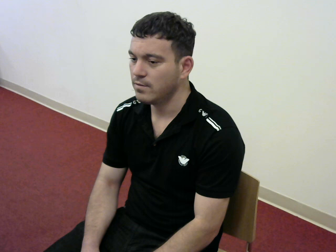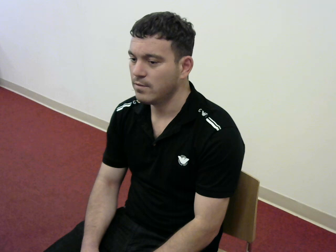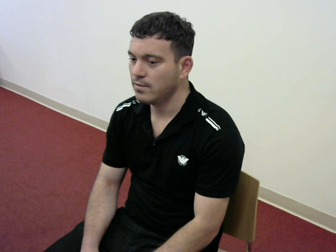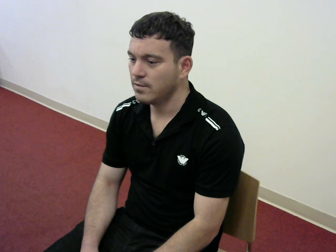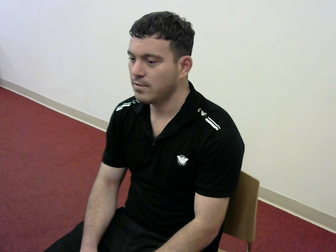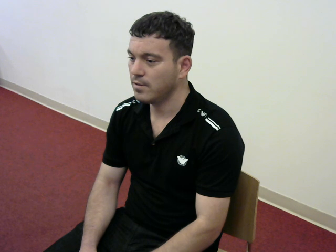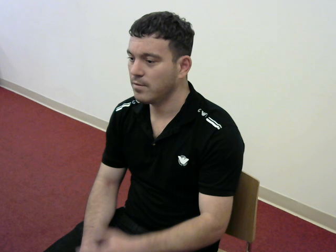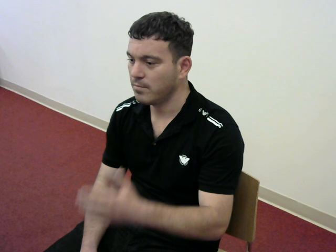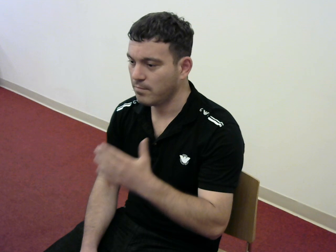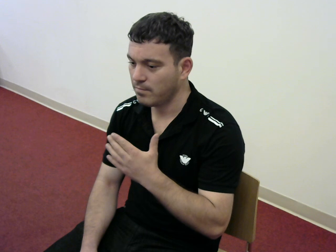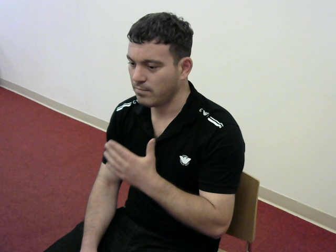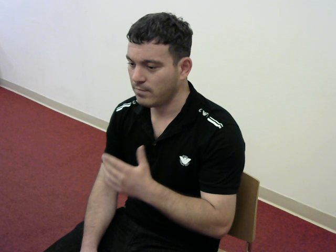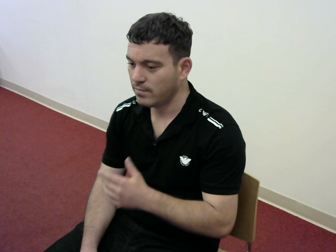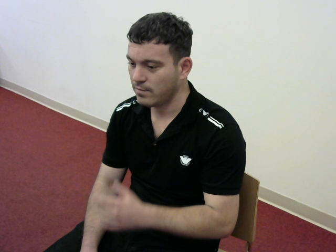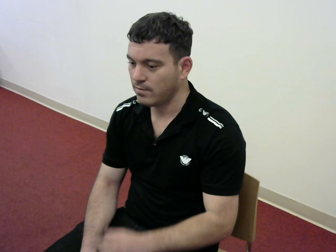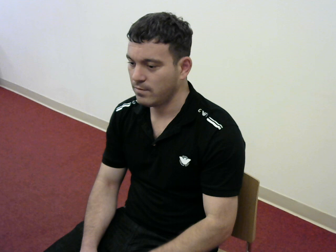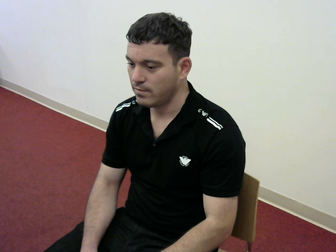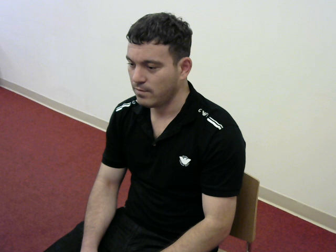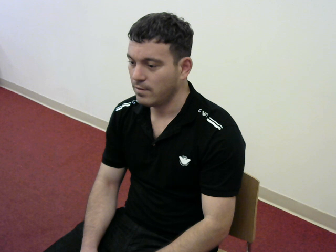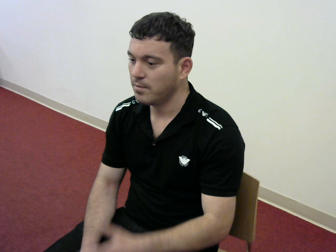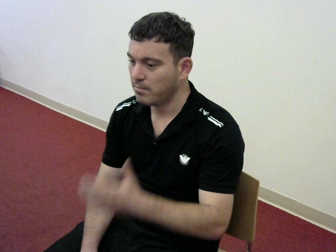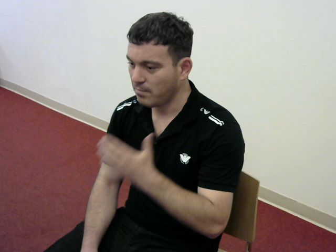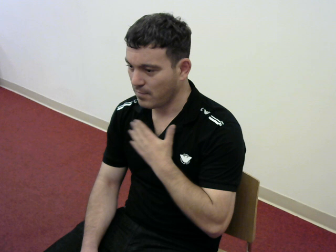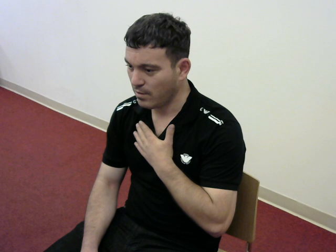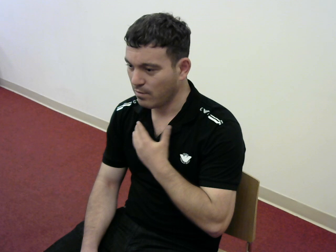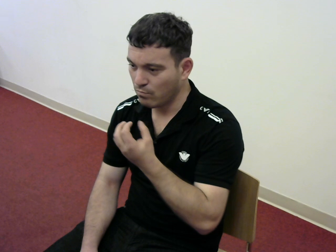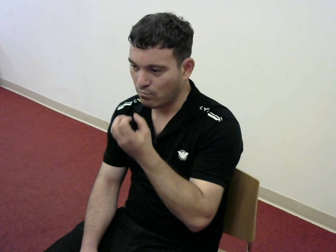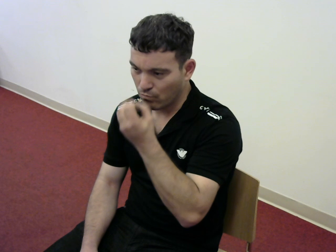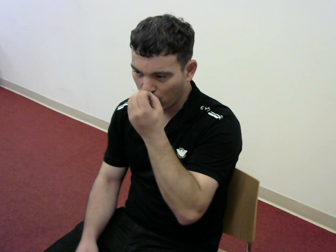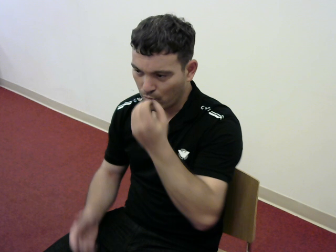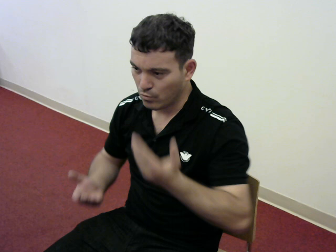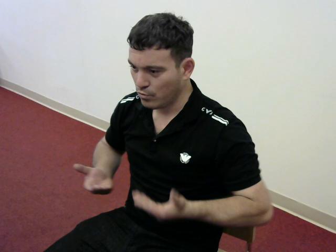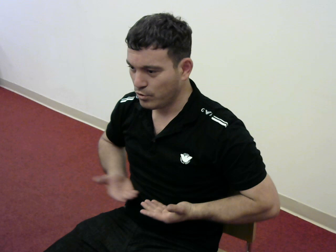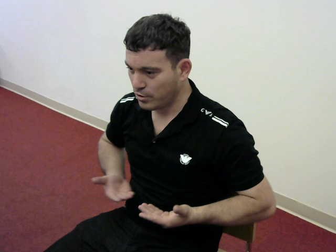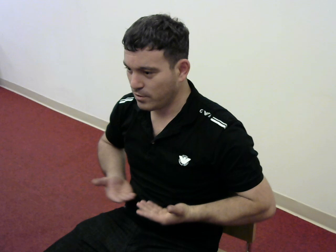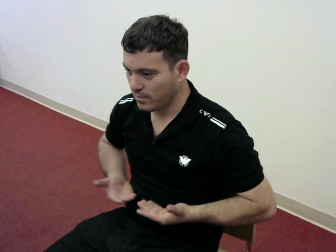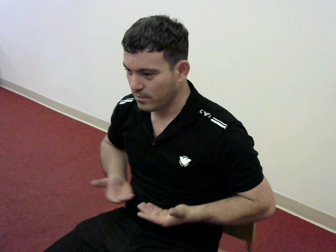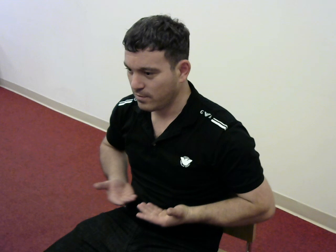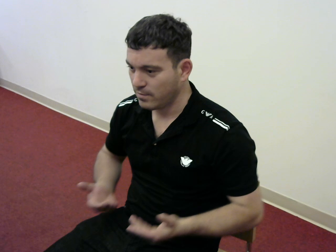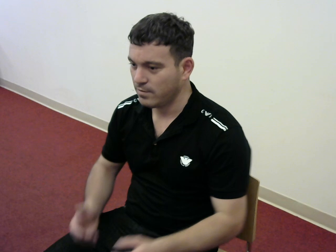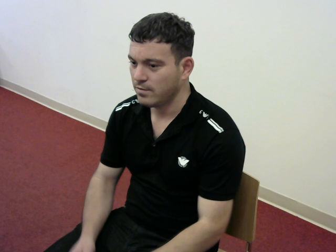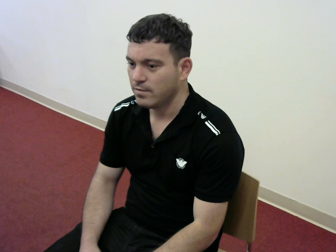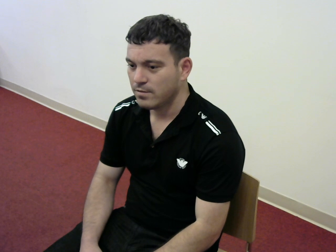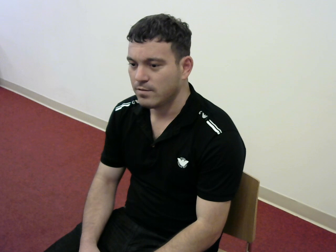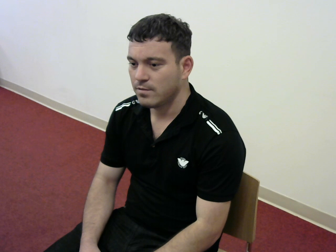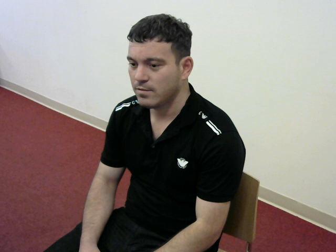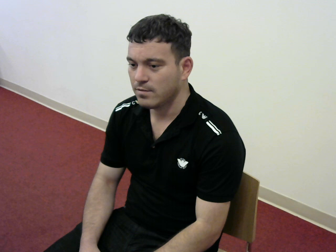Mən Bakıda yaşayıram